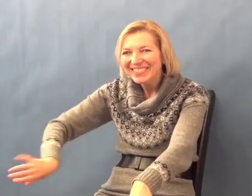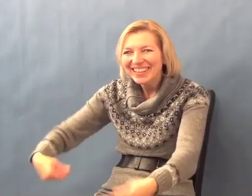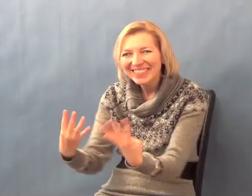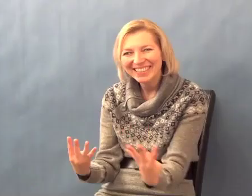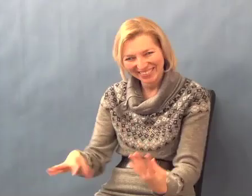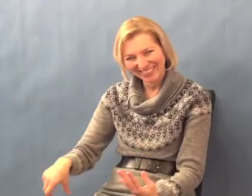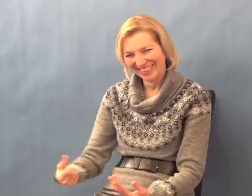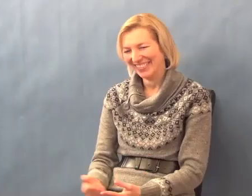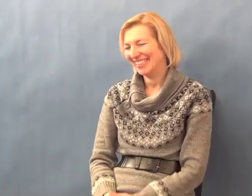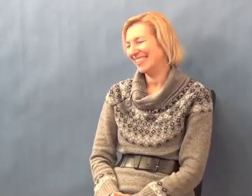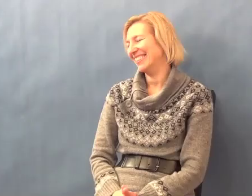Ukradł płot.